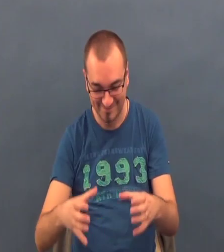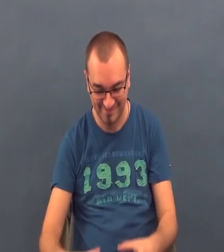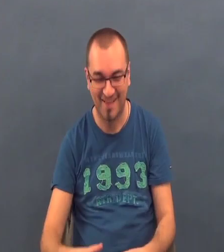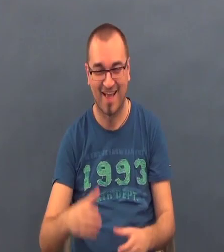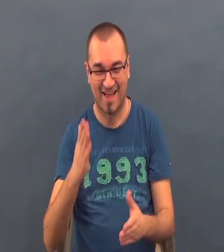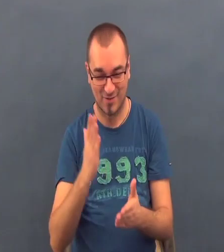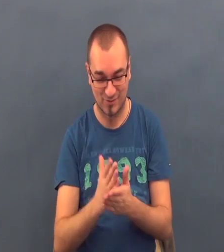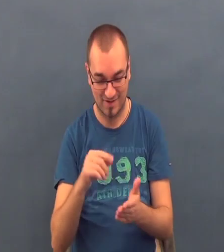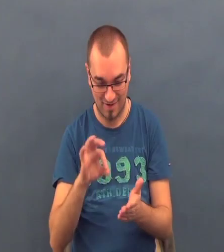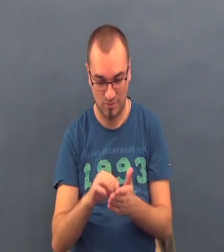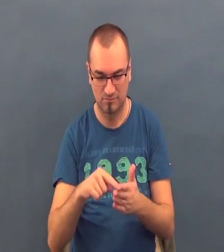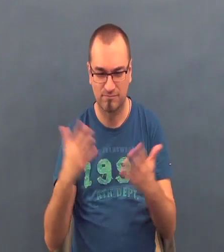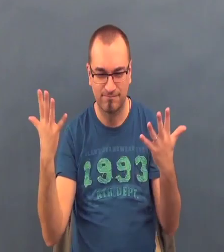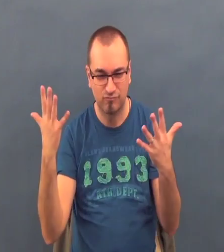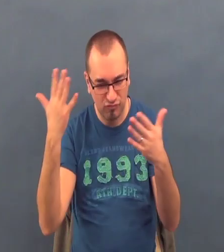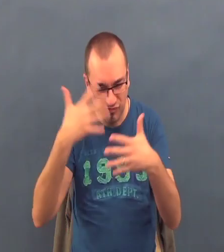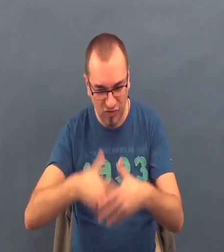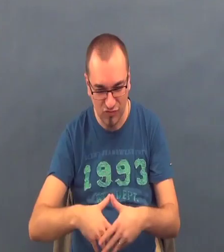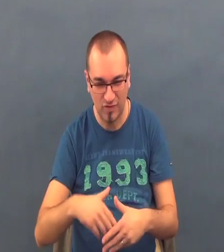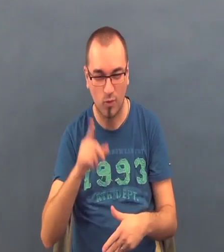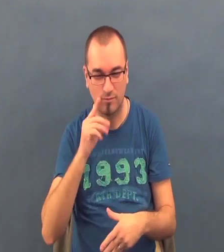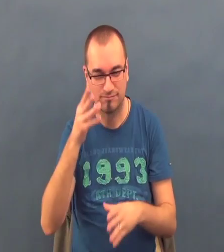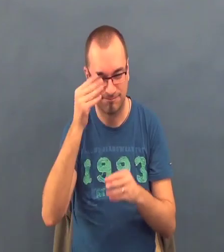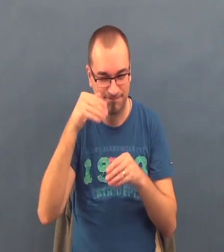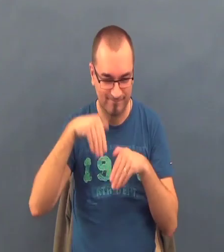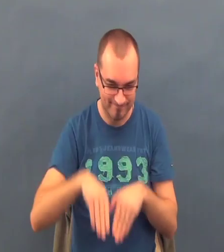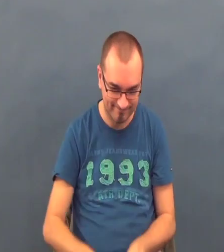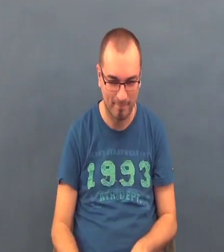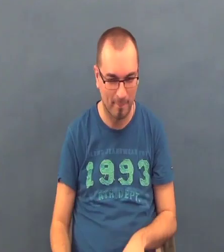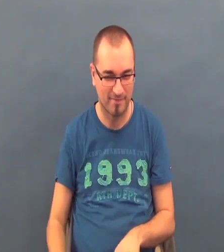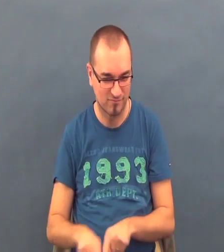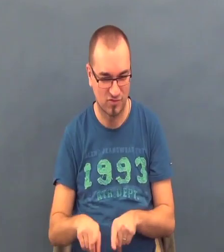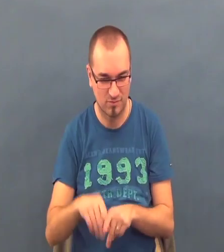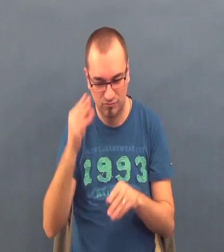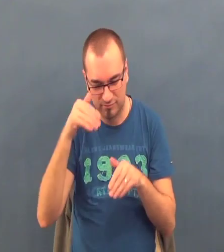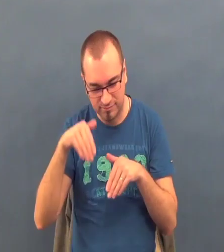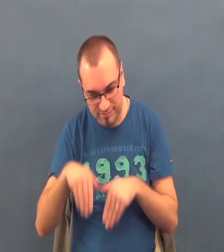Już zapadł wieczór, chłopiec położył się spać, pies też zasnął.